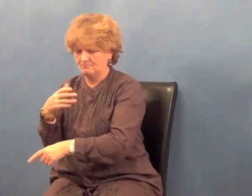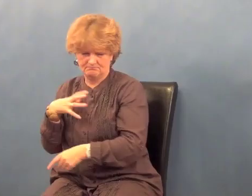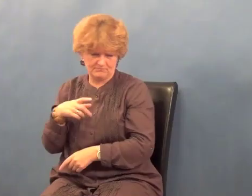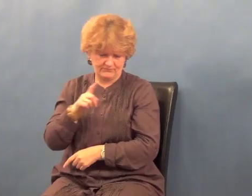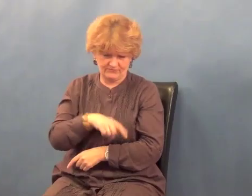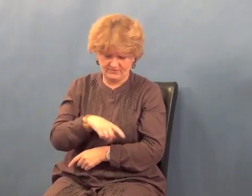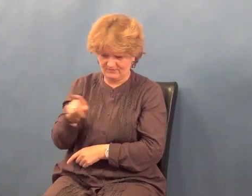Liczy kosze i są dwa.